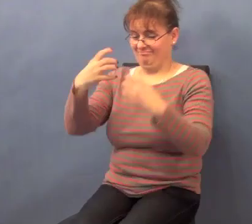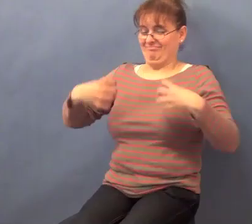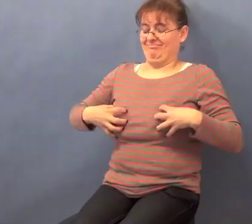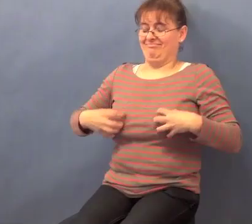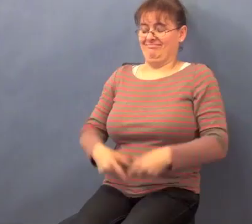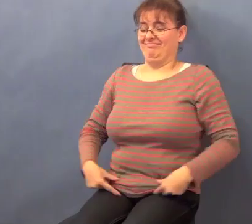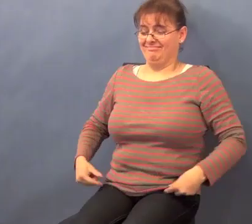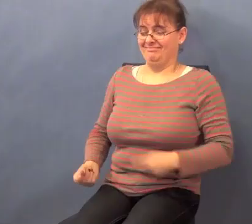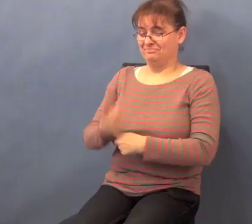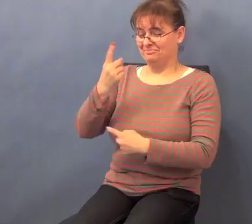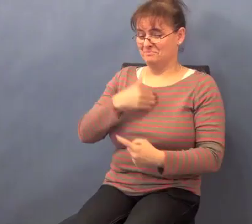Dziwne, piersi i majtki.